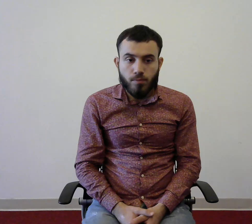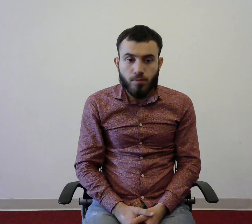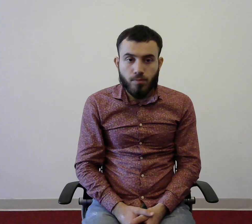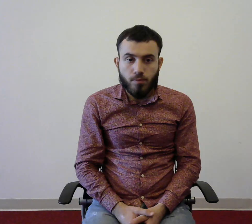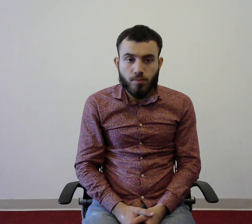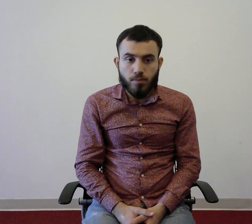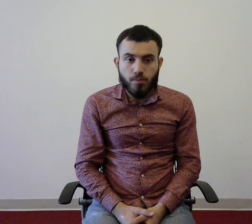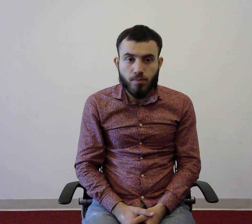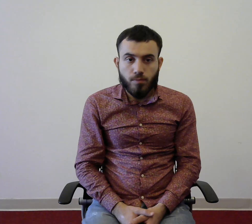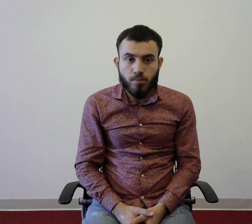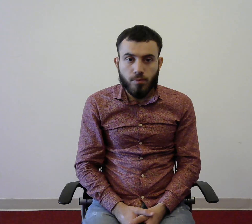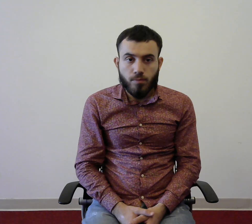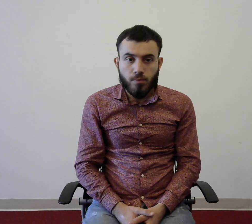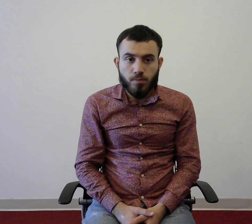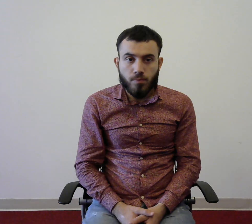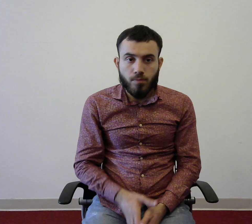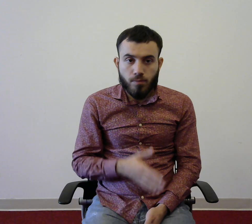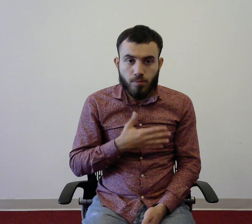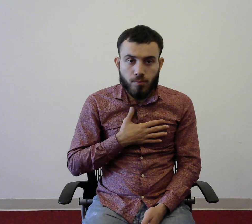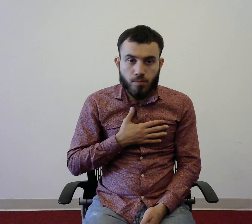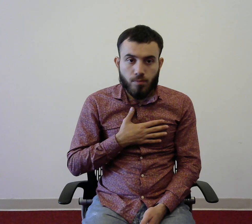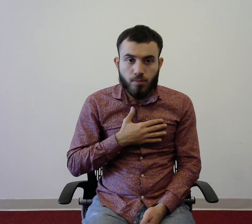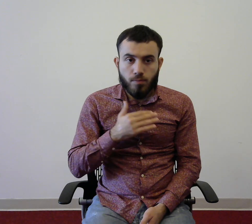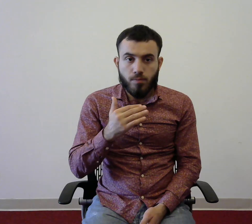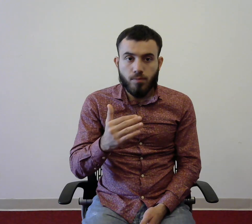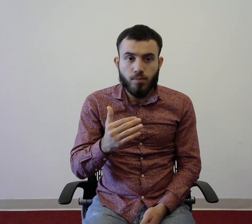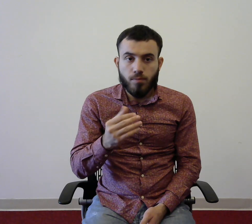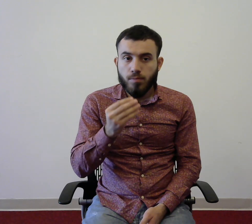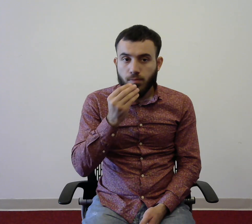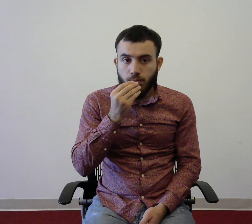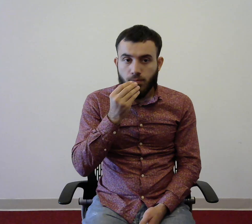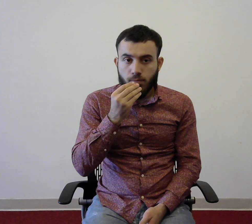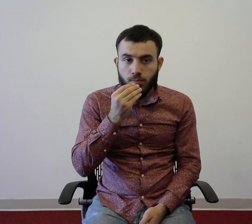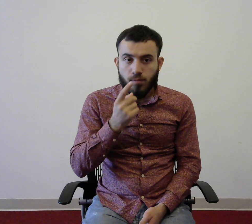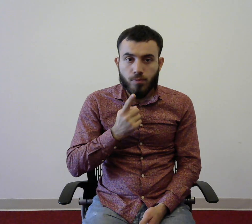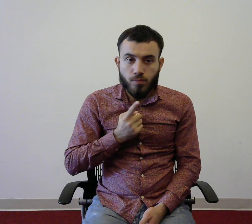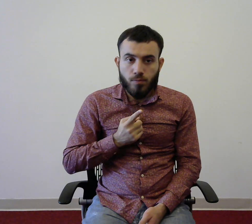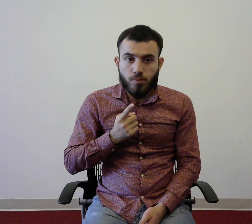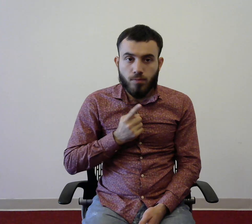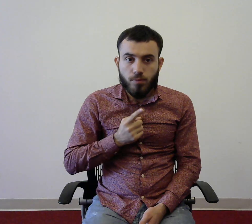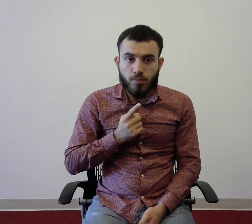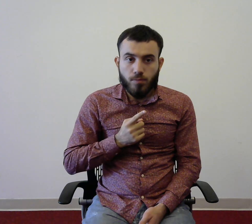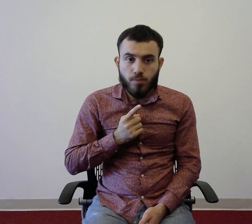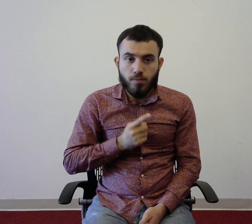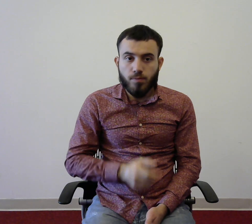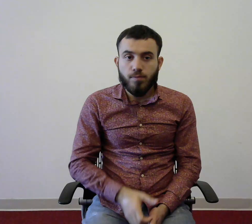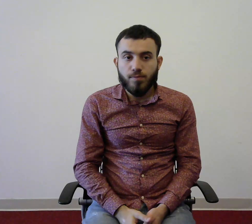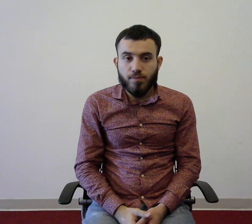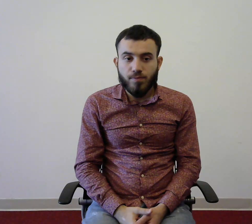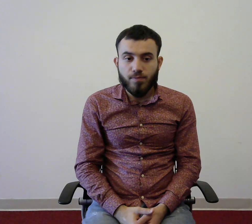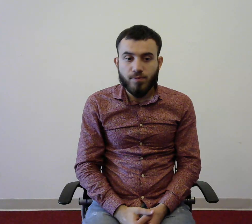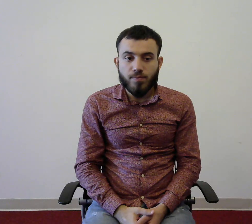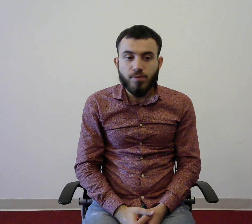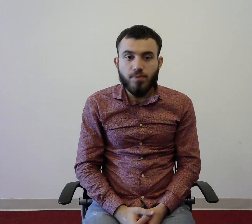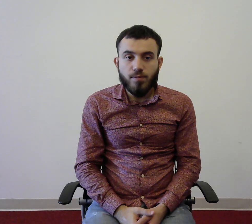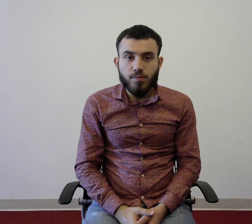Mən sizi naharda gözləyəcəm